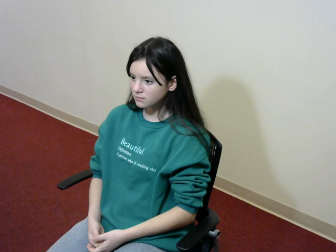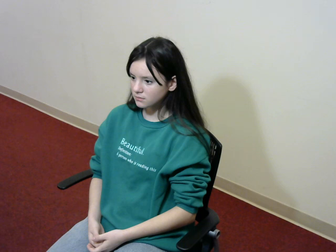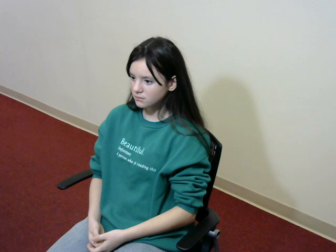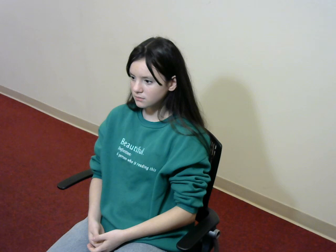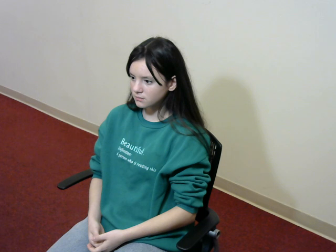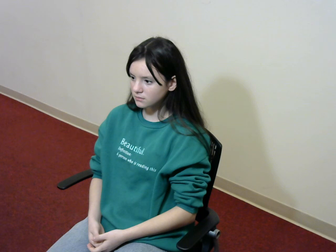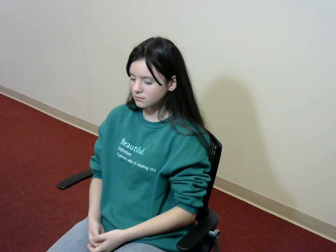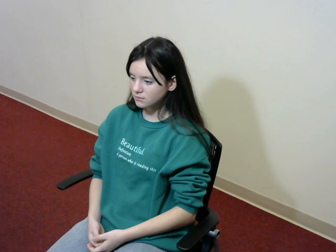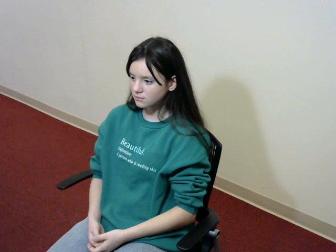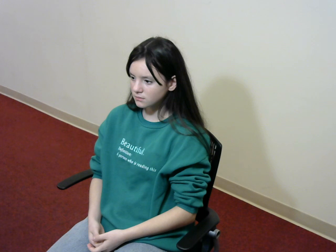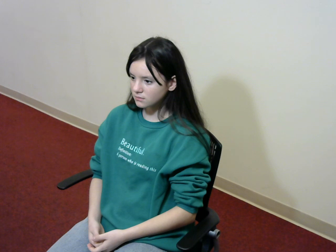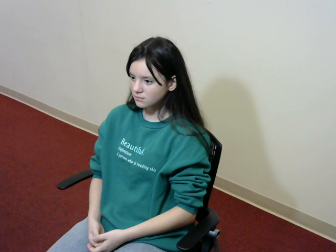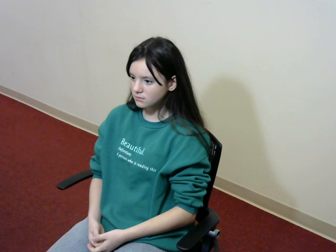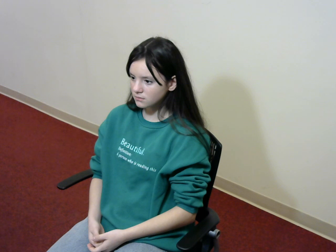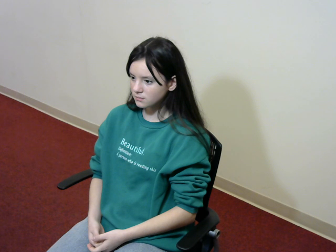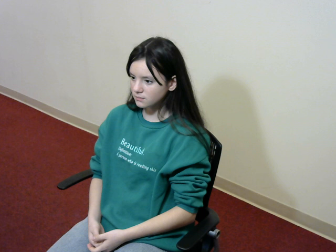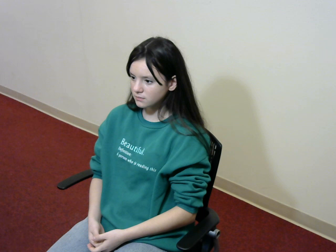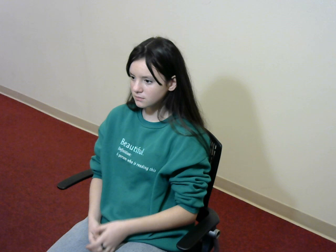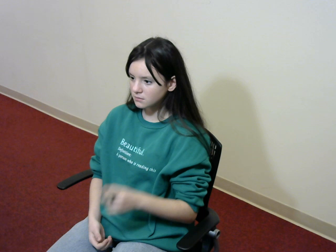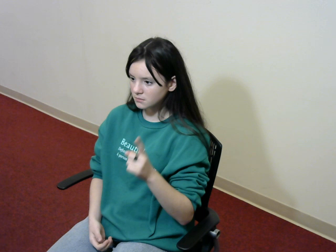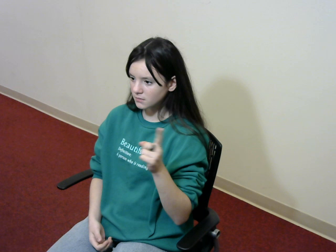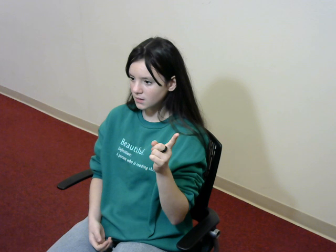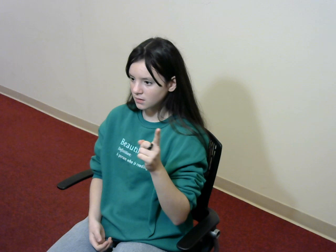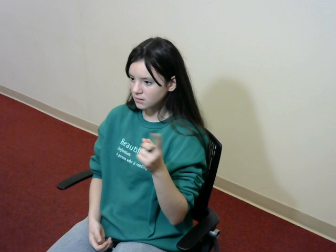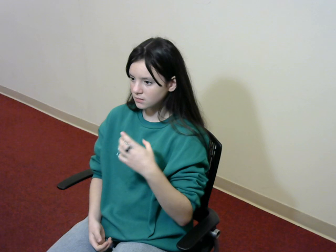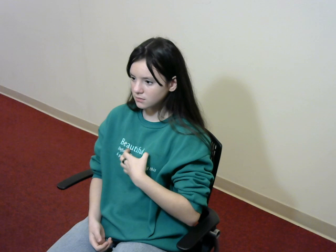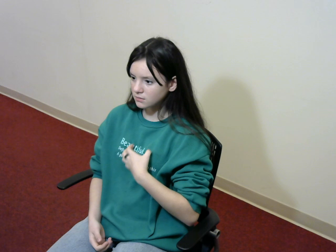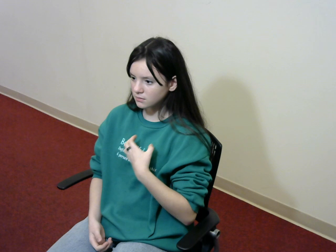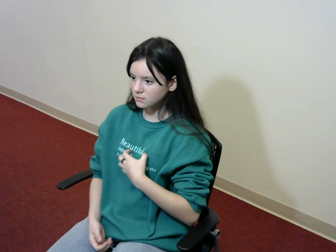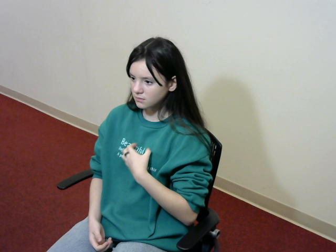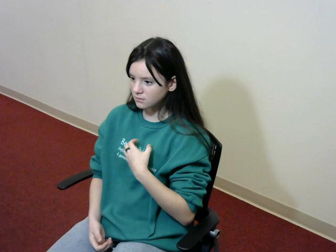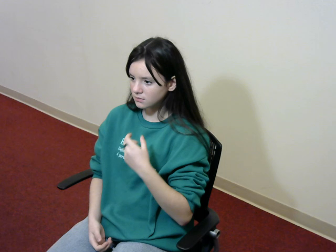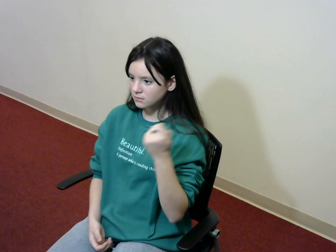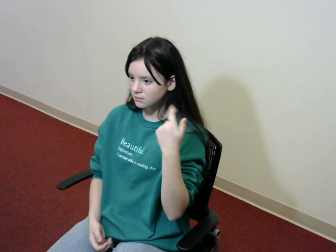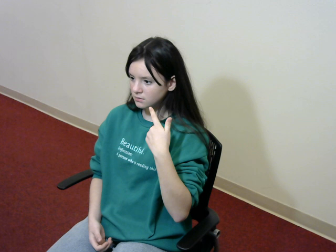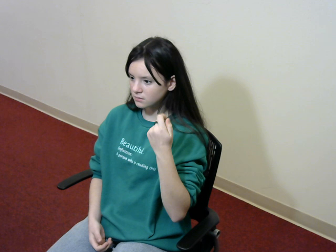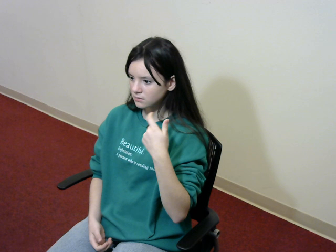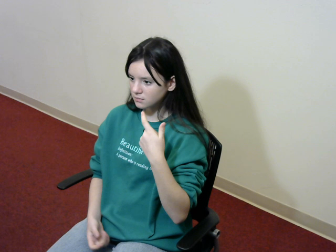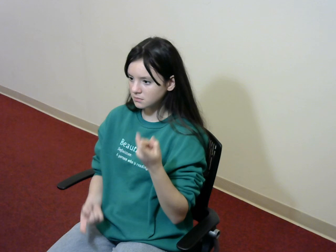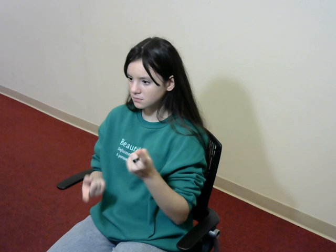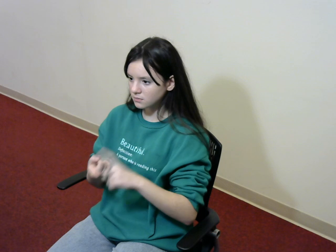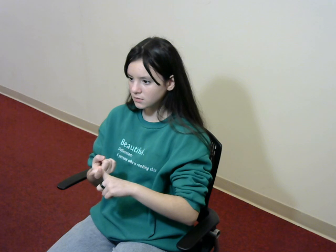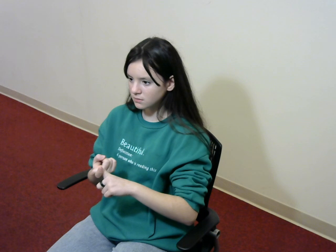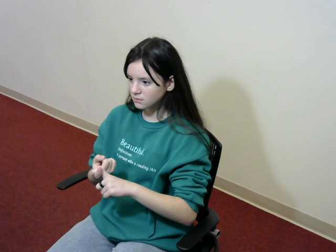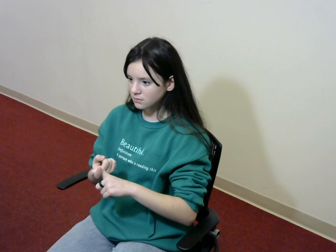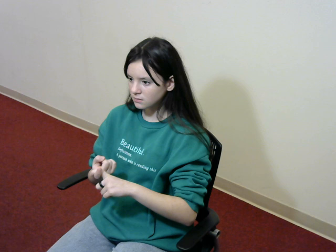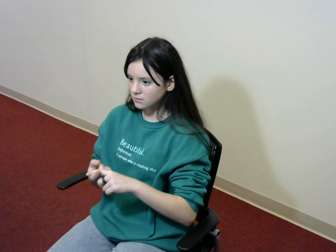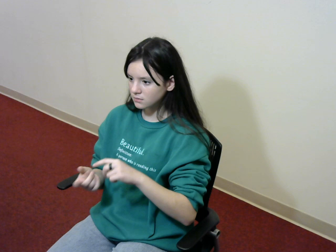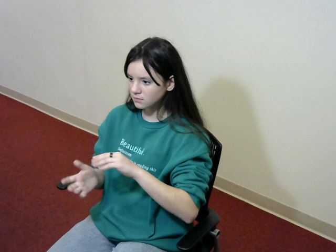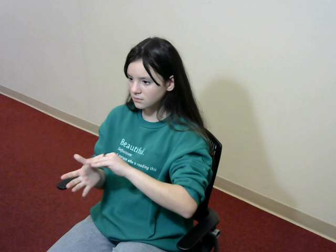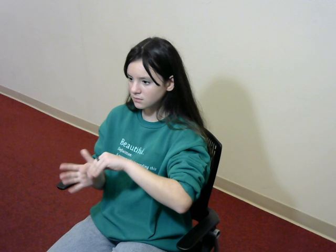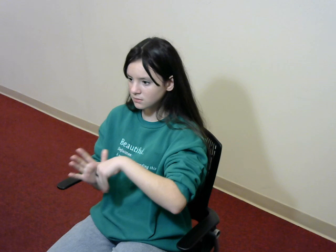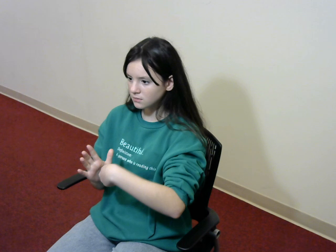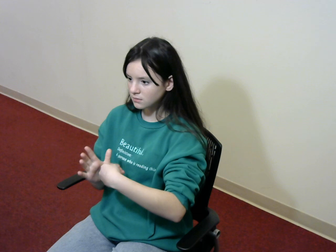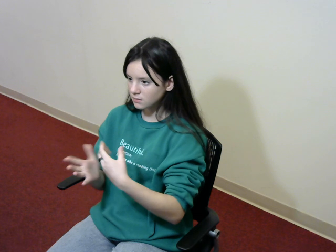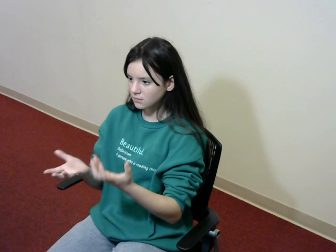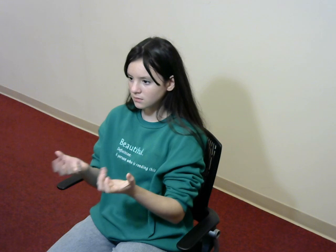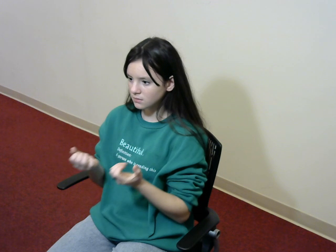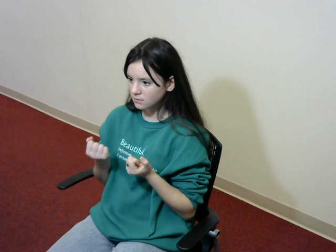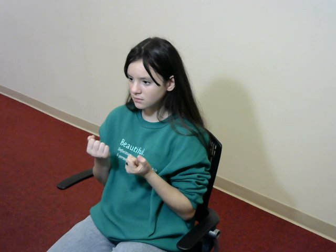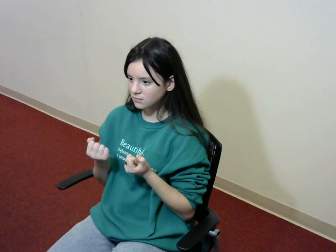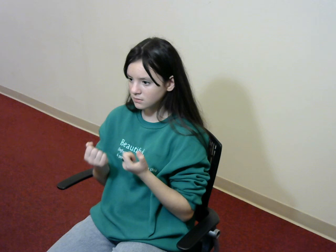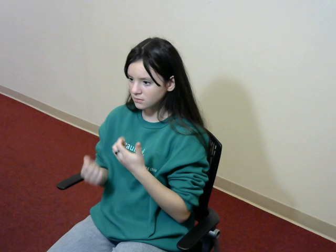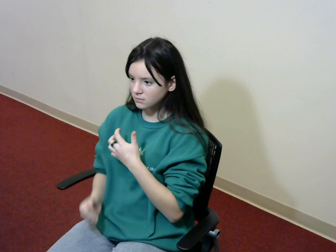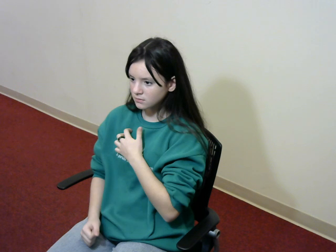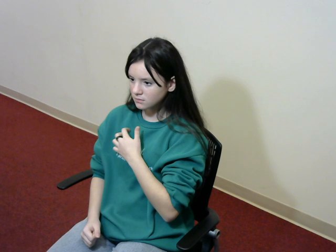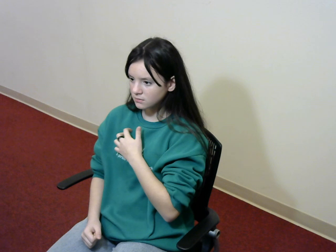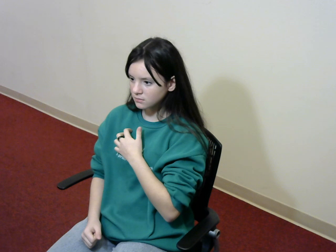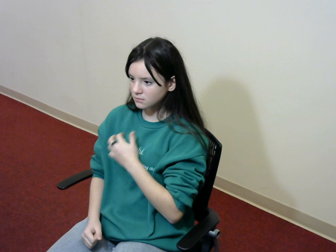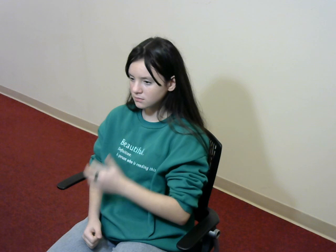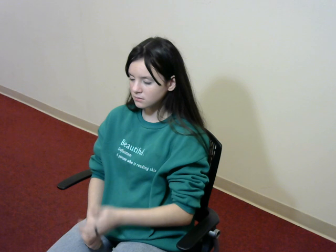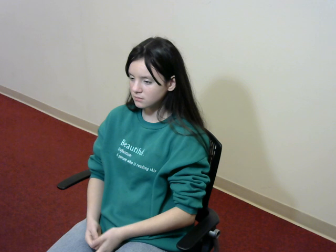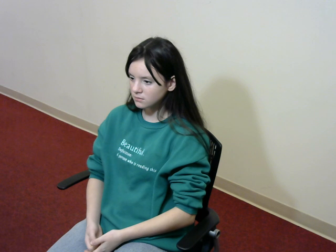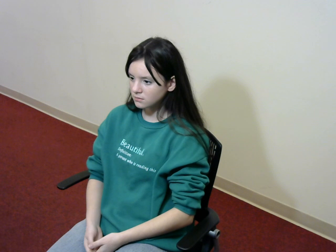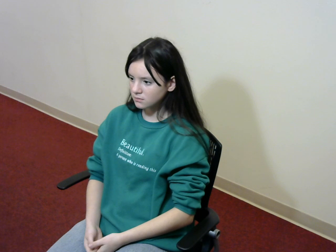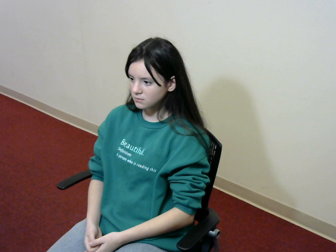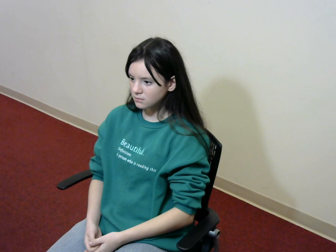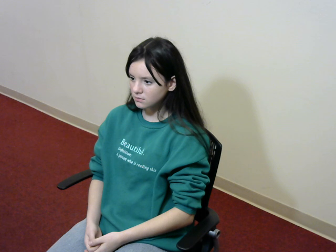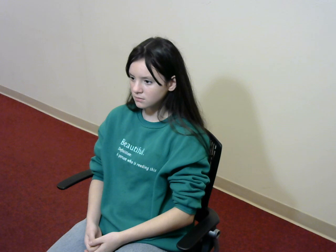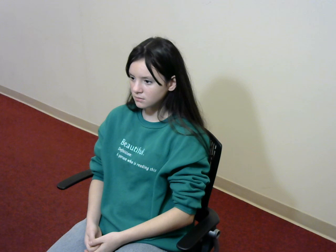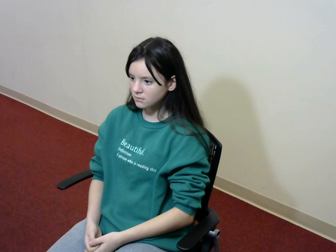O sosial müavinət ilə bağlı arayış almaq istəyir